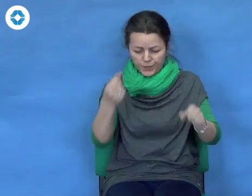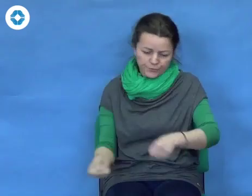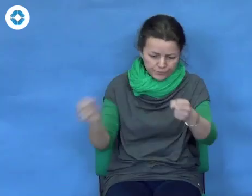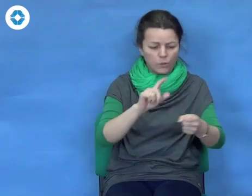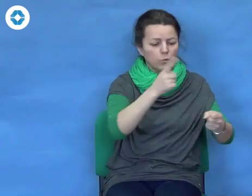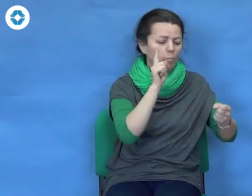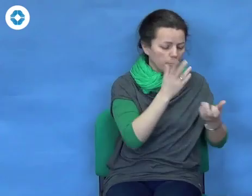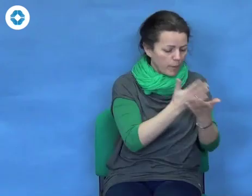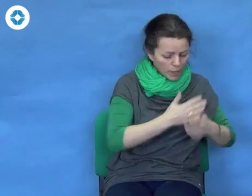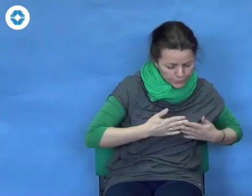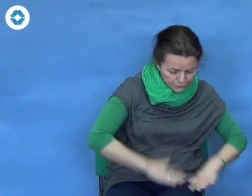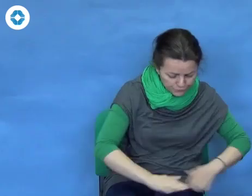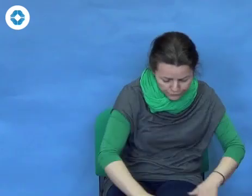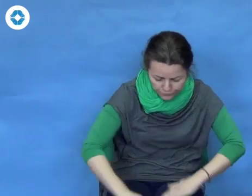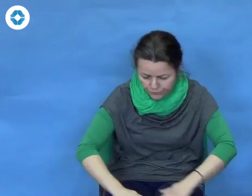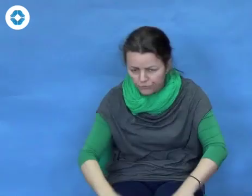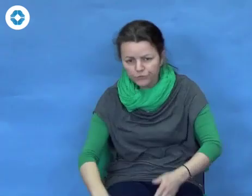Drugi pomógł mu otrzepać ubranie, żeby był czysty.